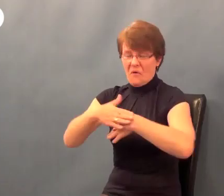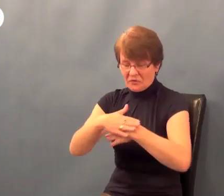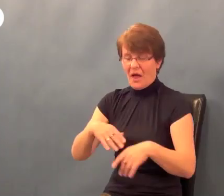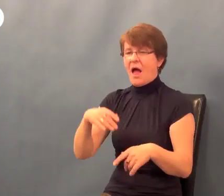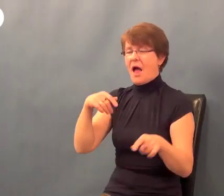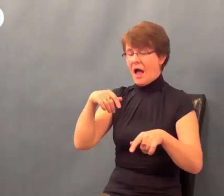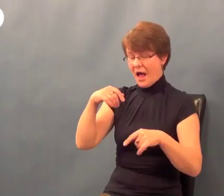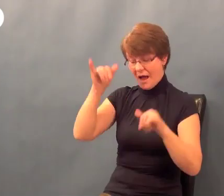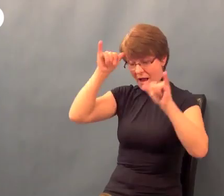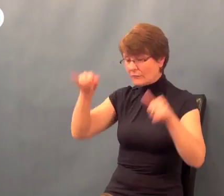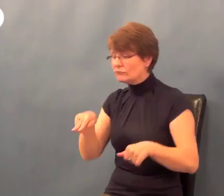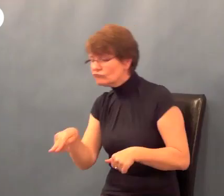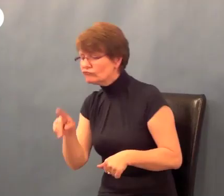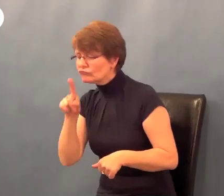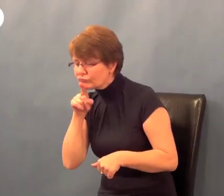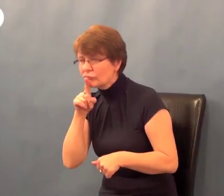Jeleń spojrzał na nich i nic się nie odezwał.